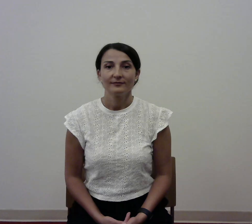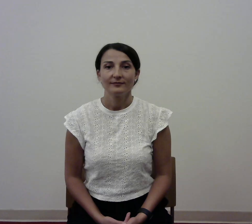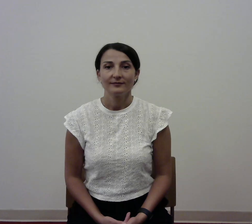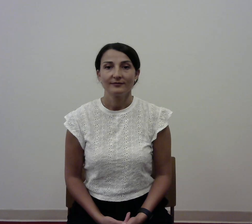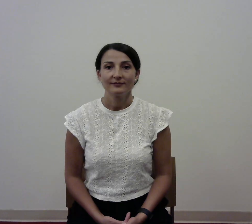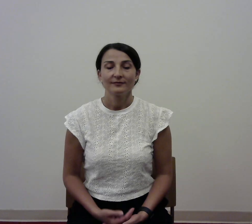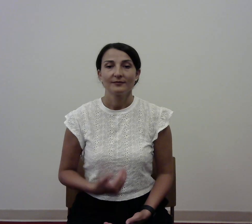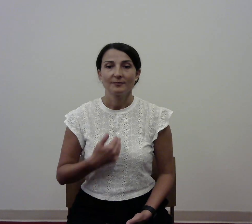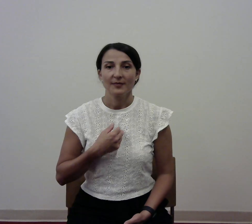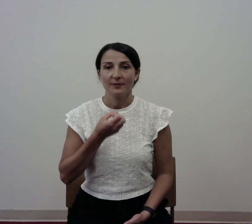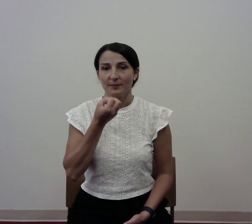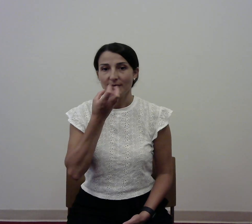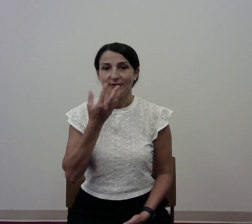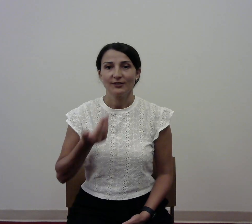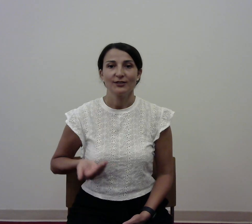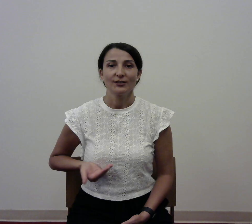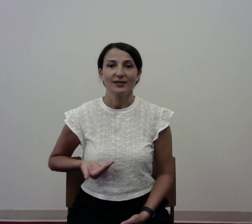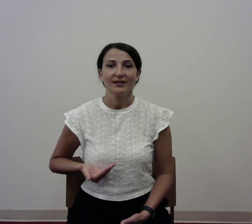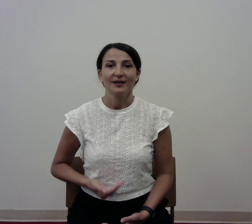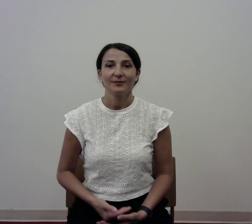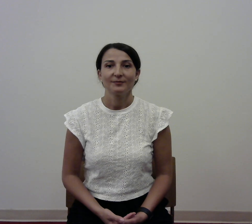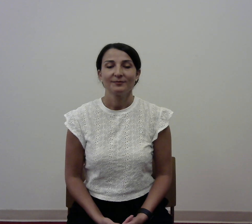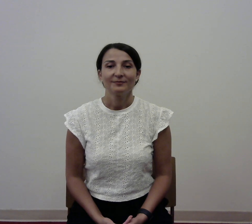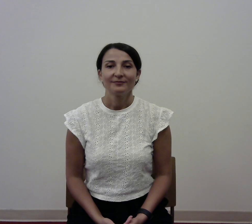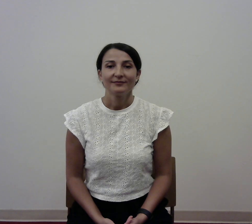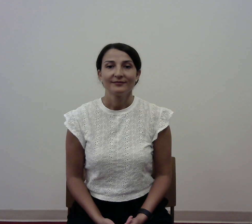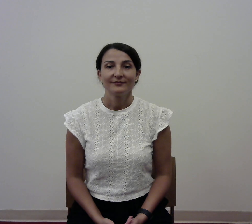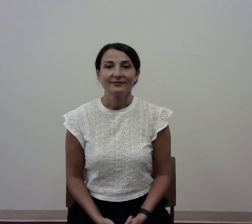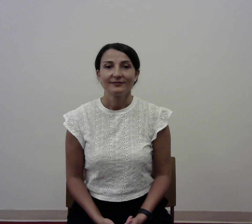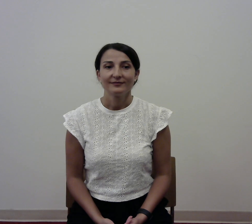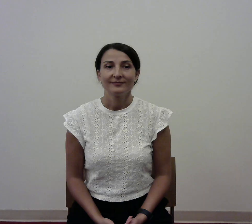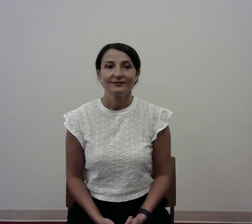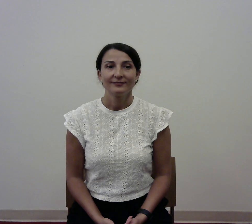Mən Bakıda yaşayıram